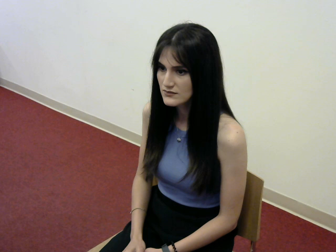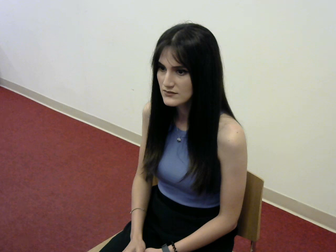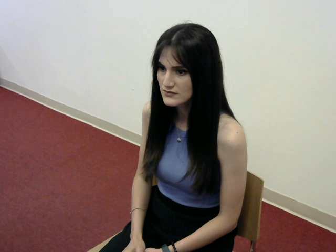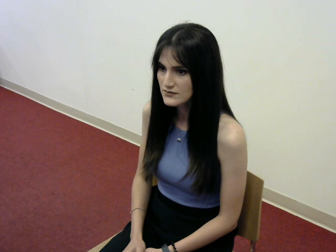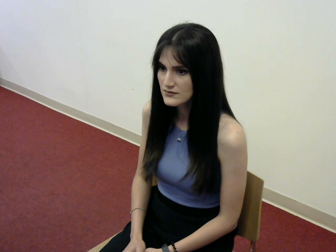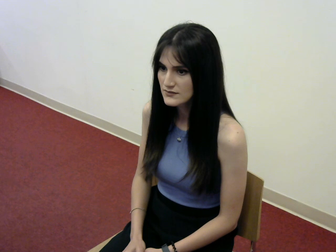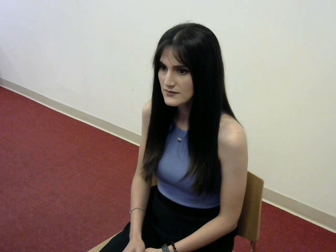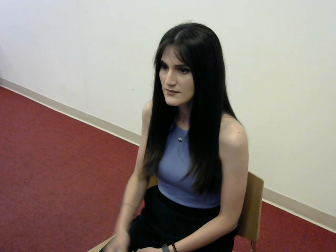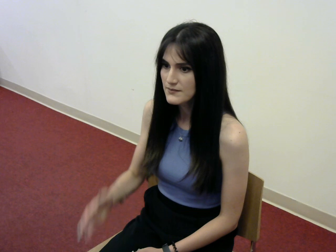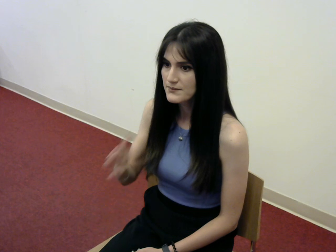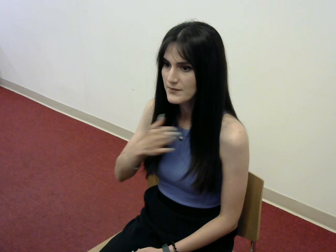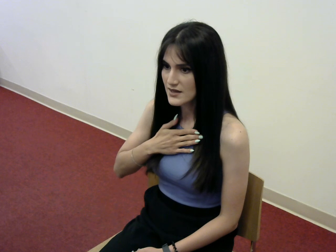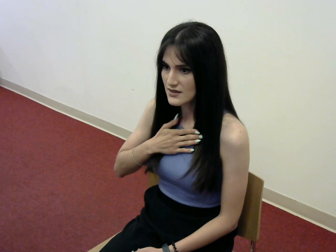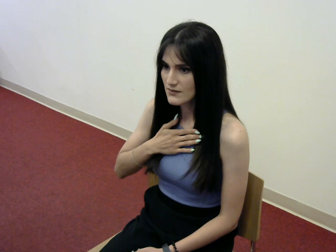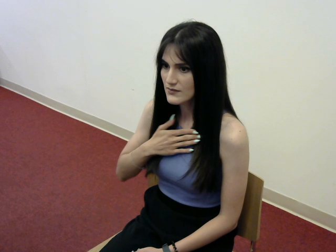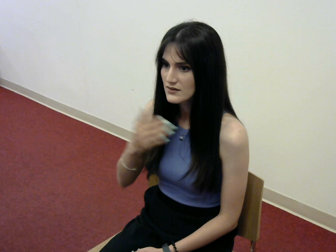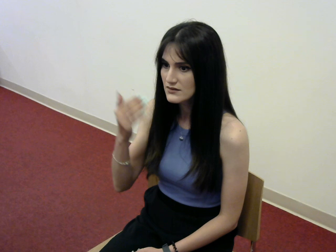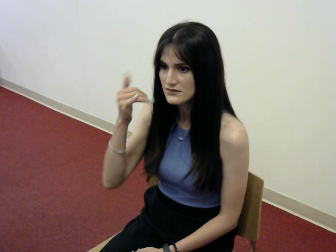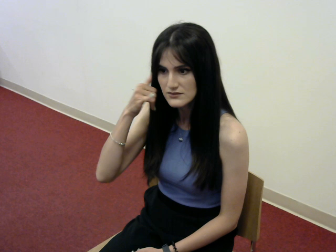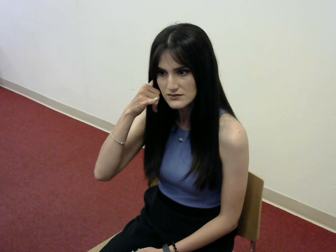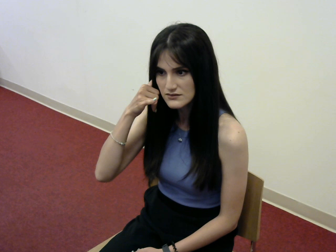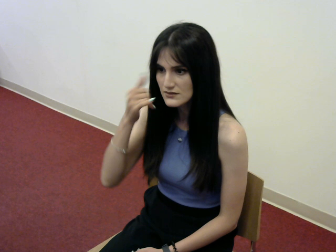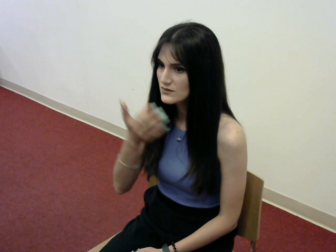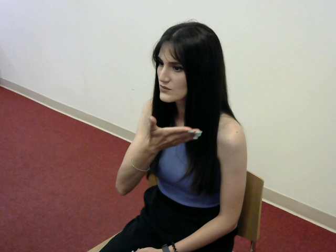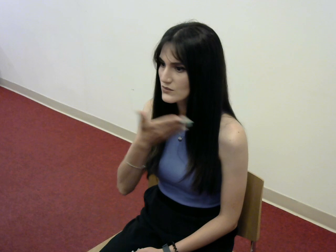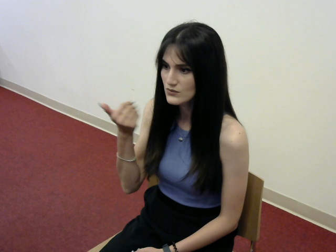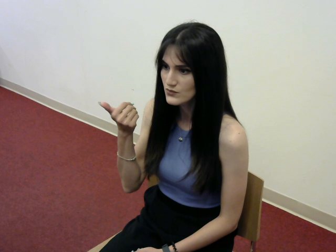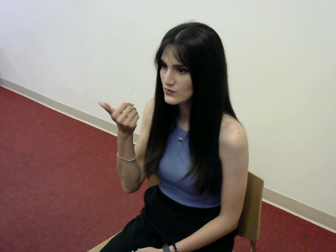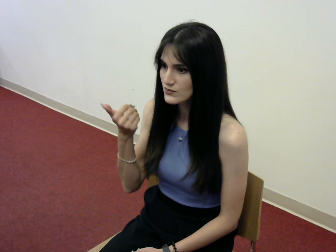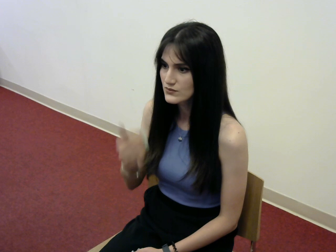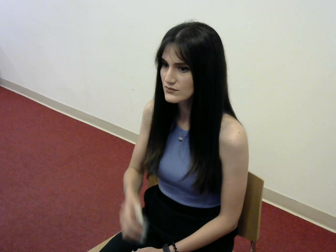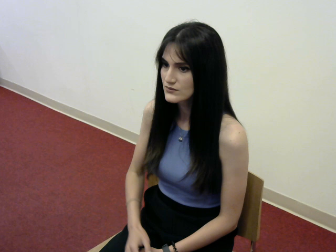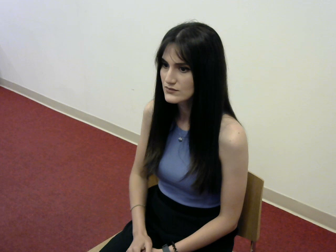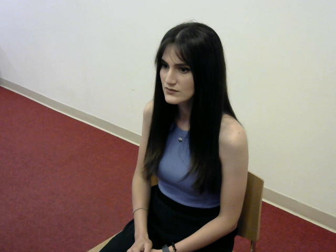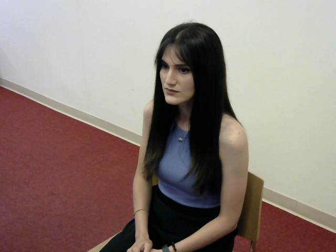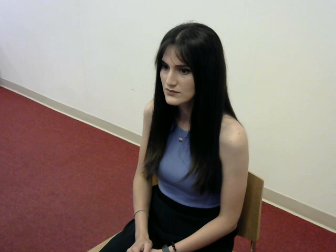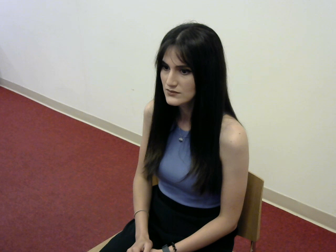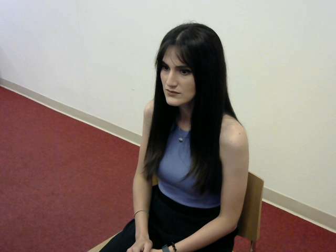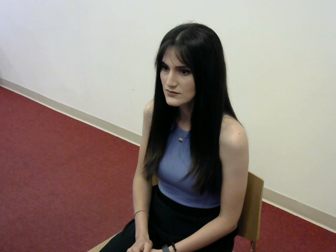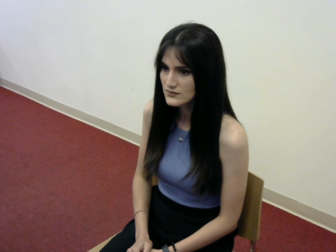Mənim telefonum yoxdur